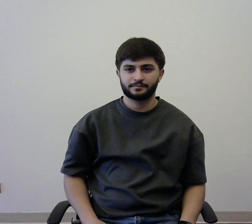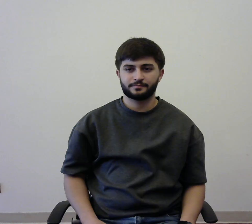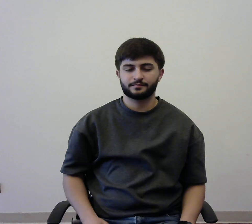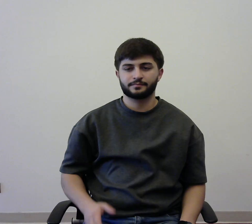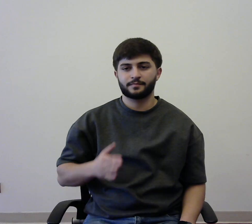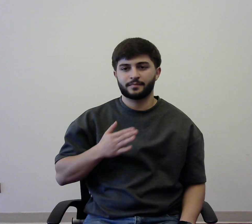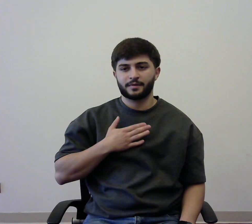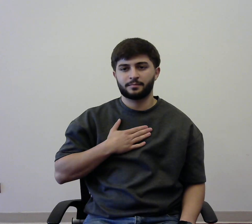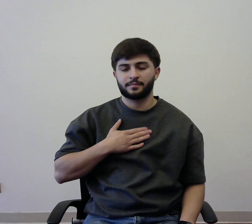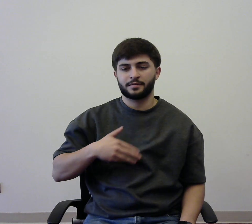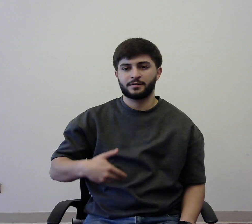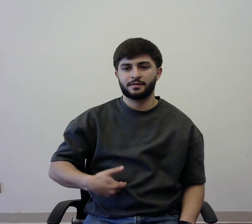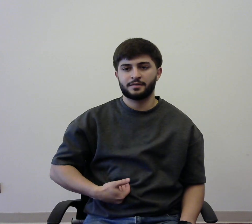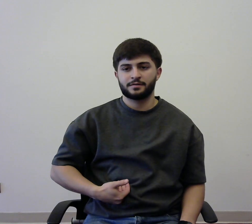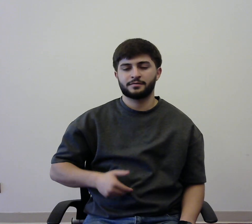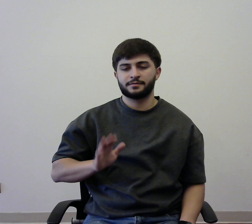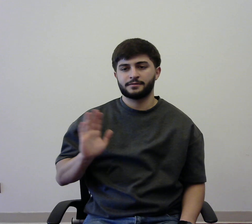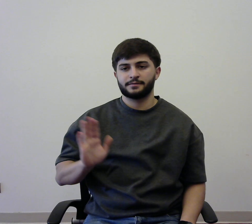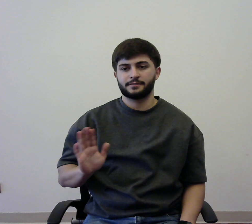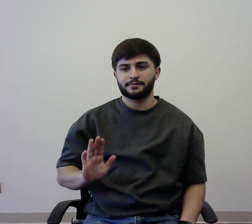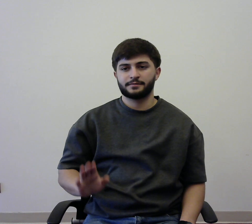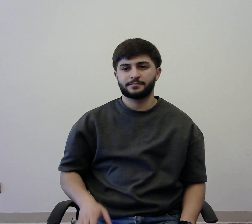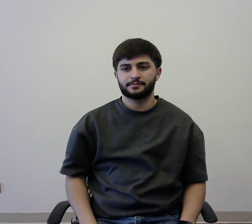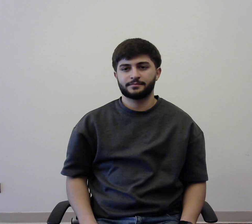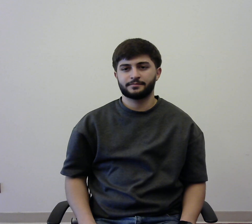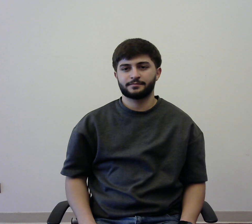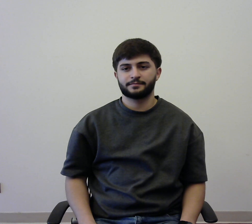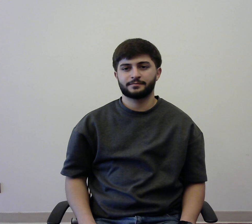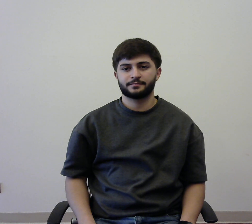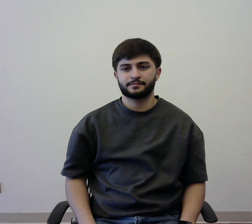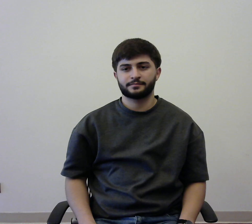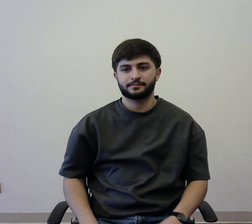Mən ac deyiləm